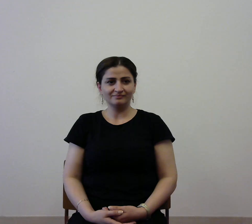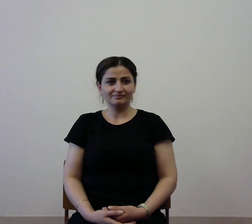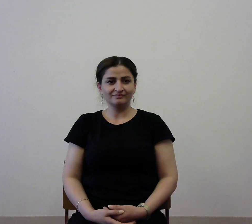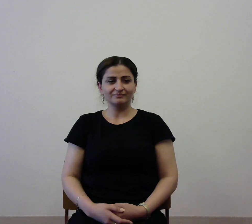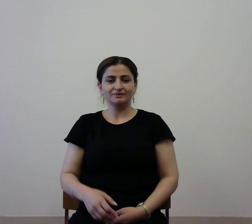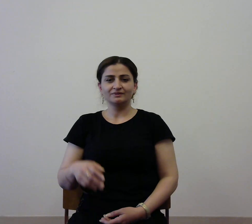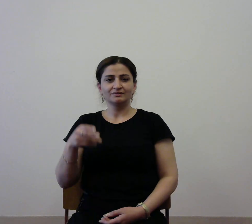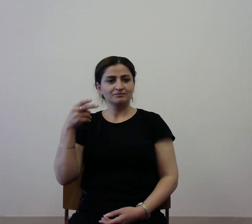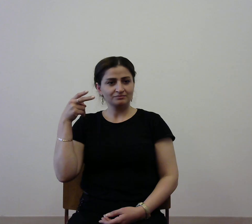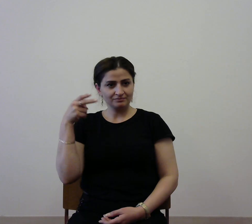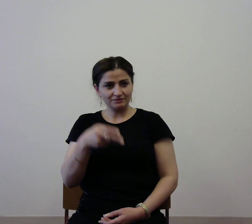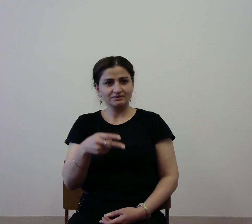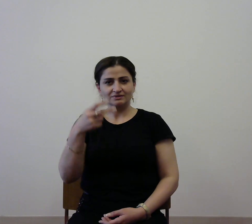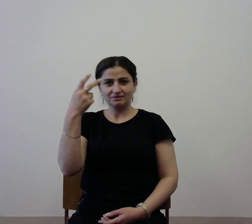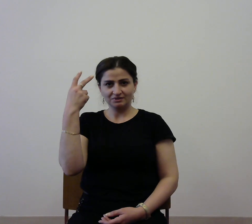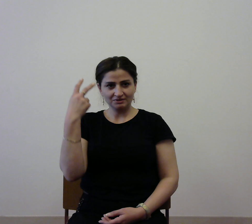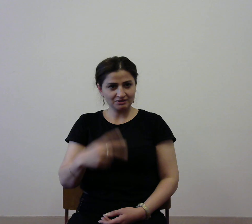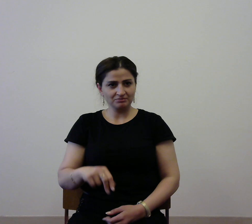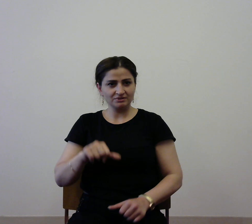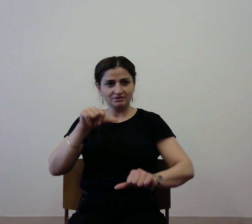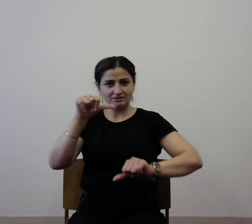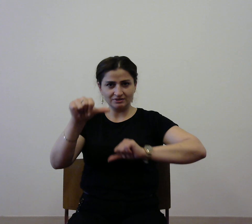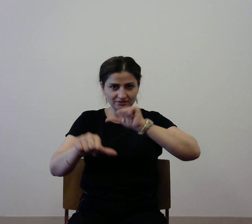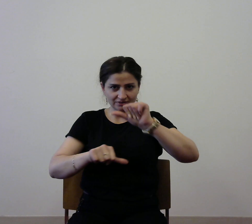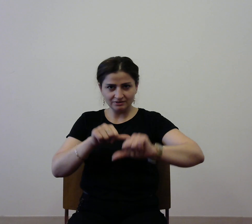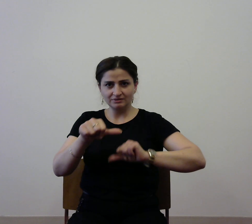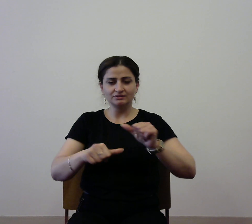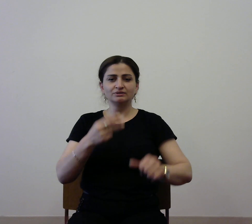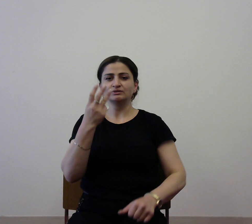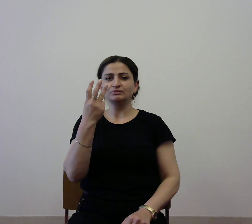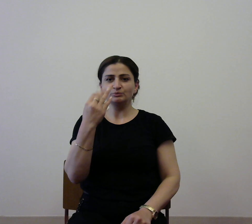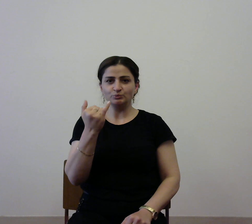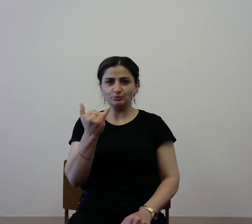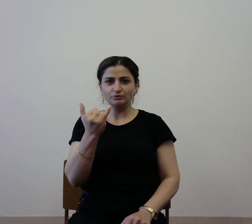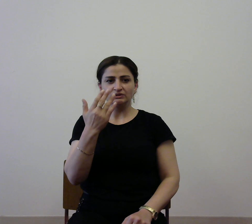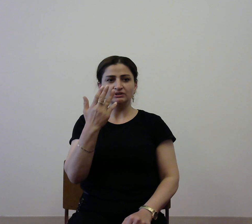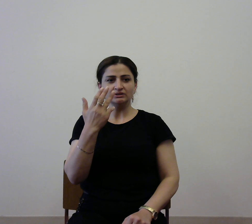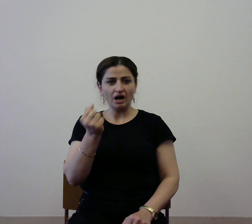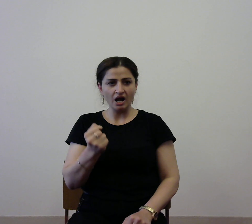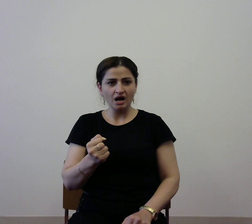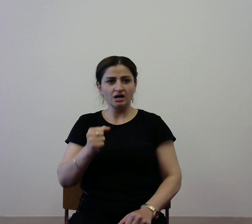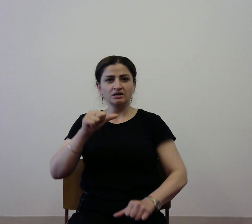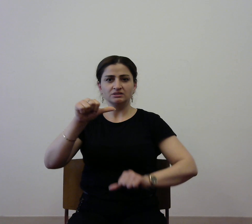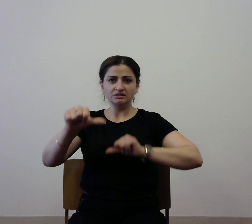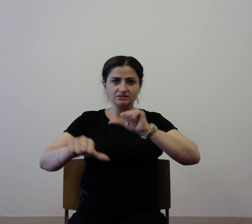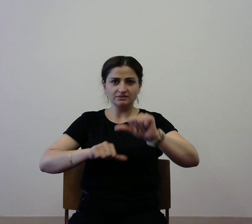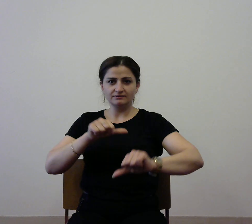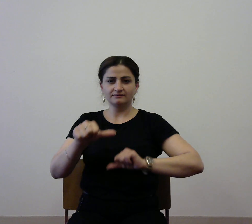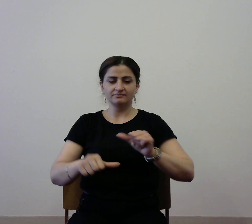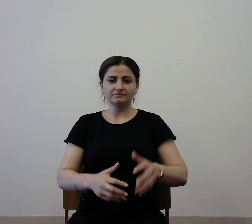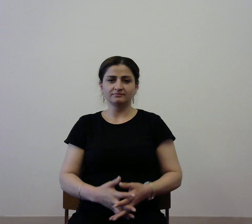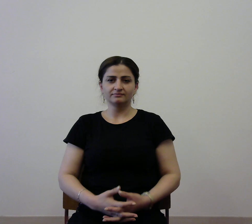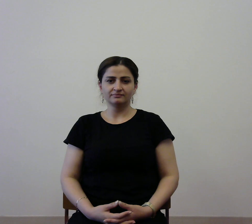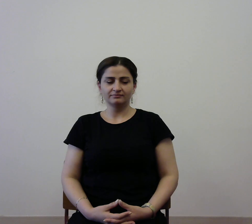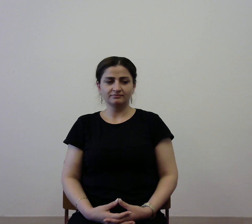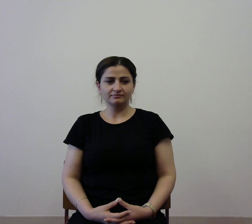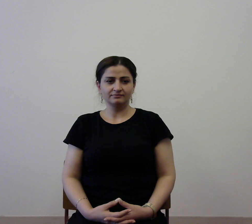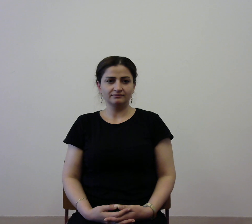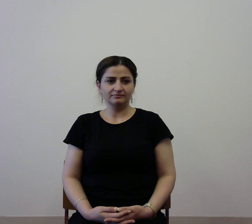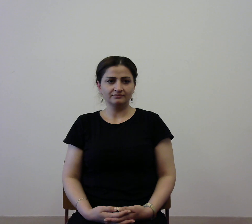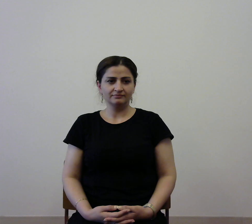2022-ci il Şuşa ilidir